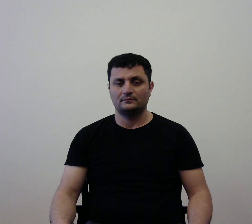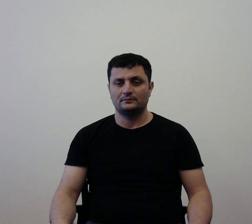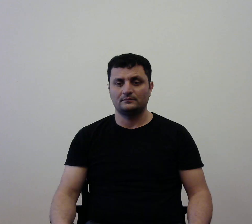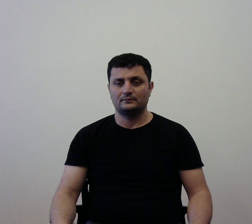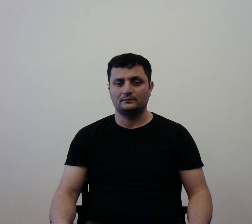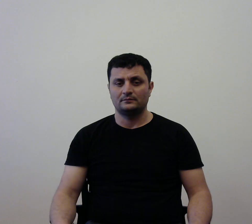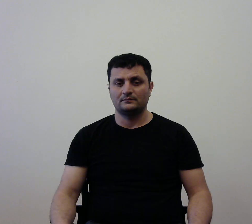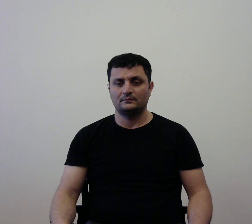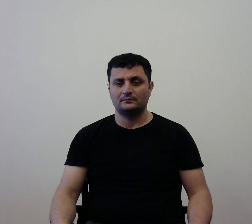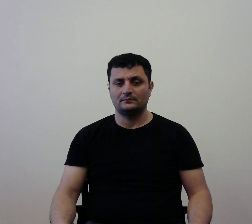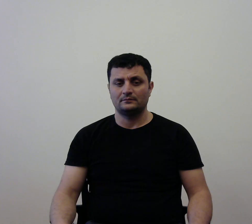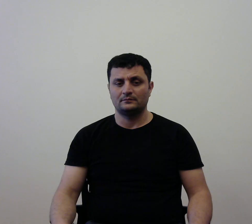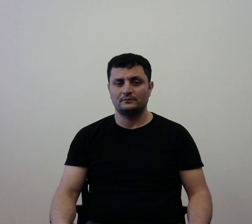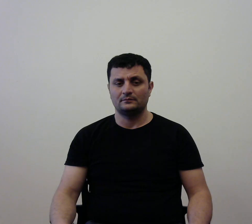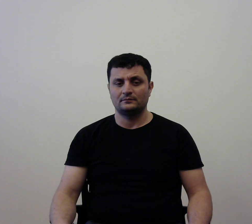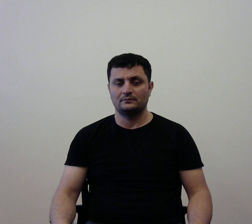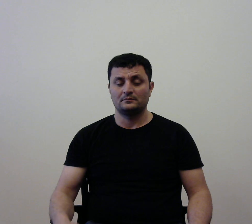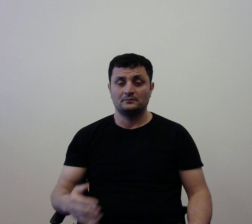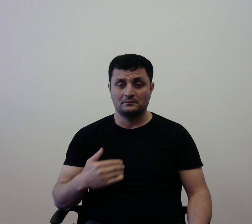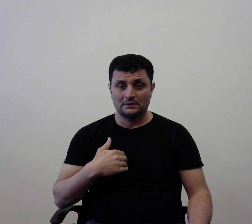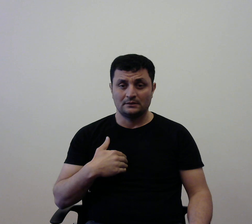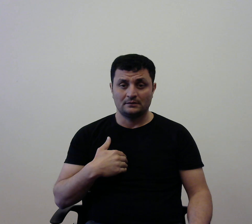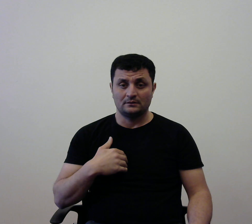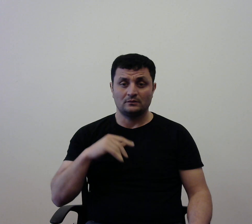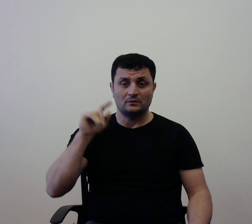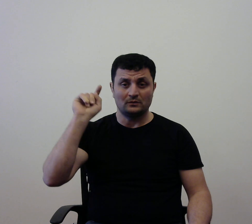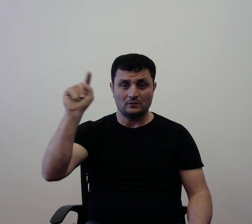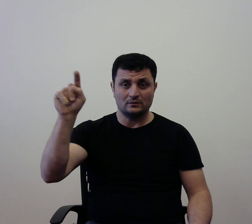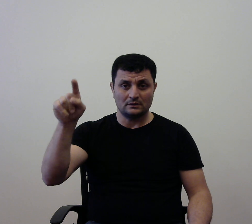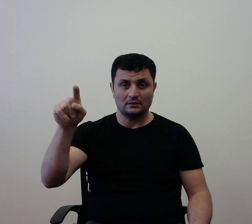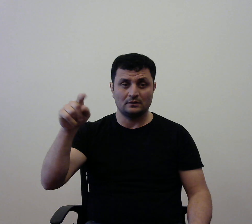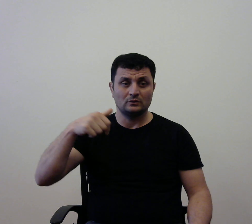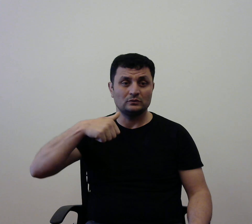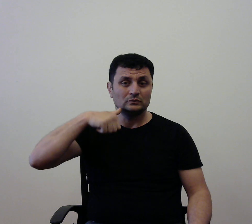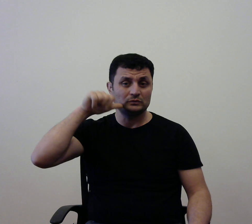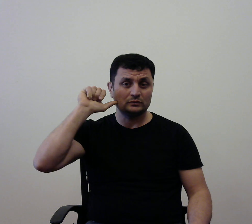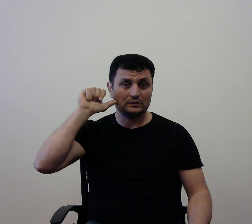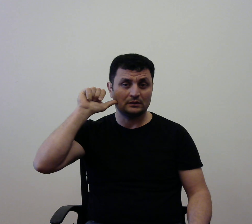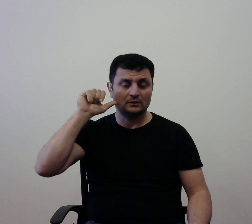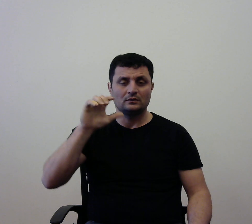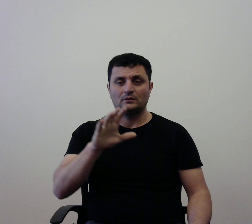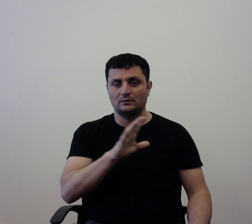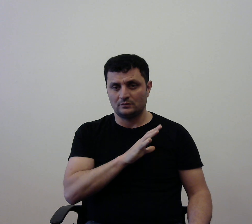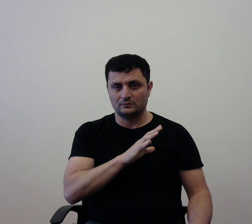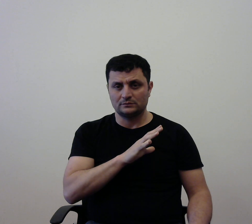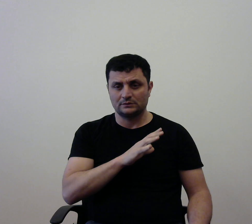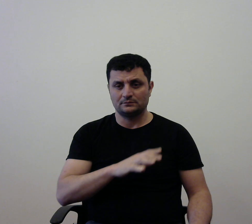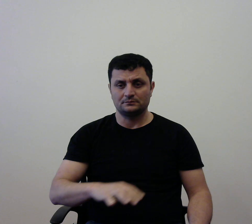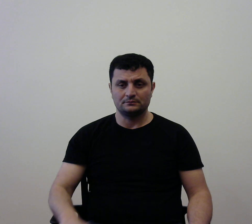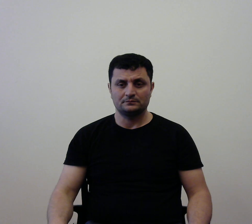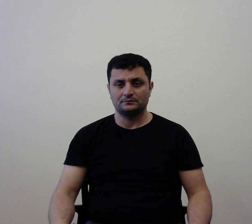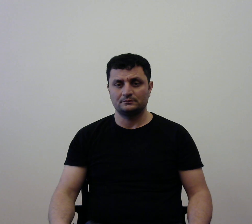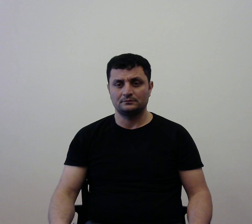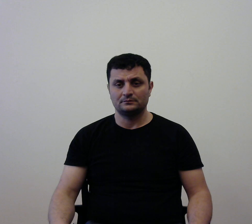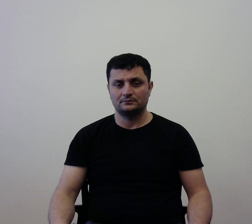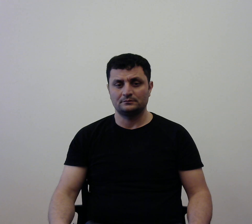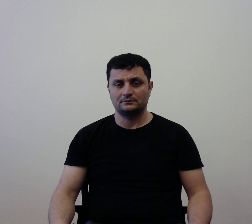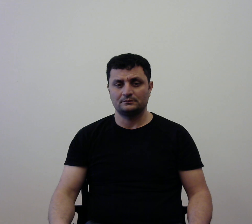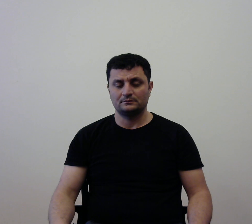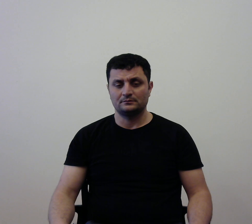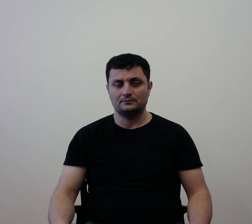Mən orda dünən olmuşam